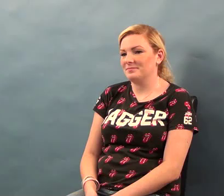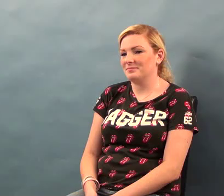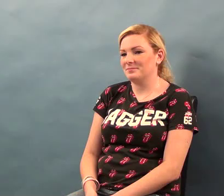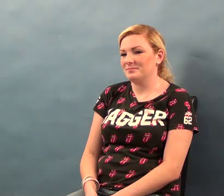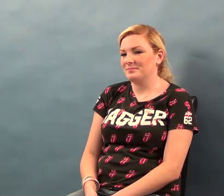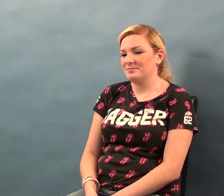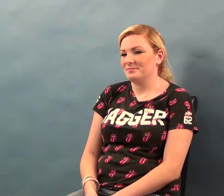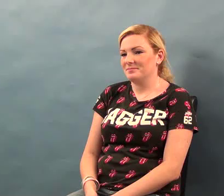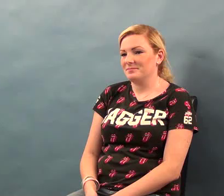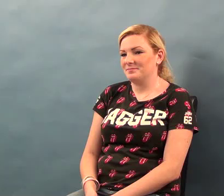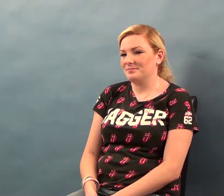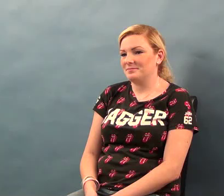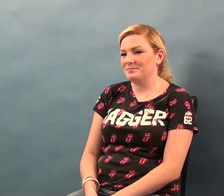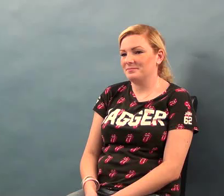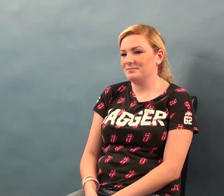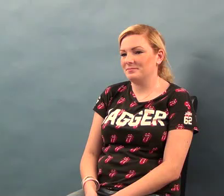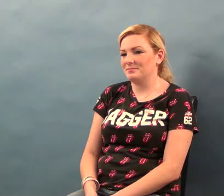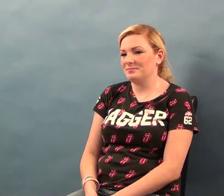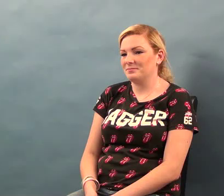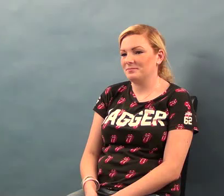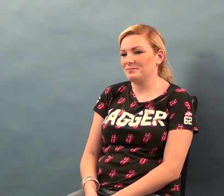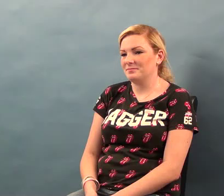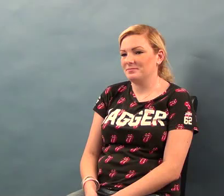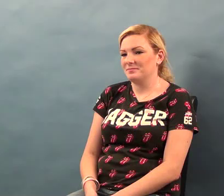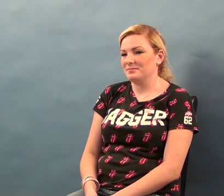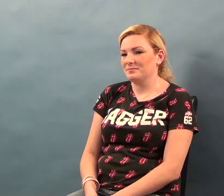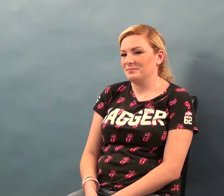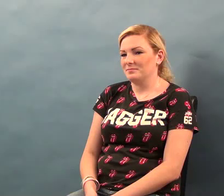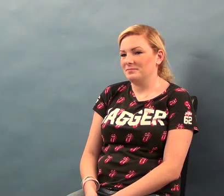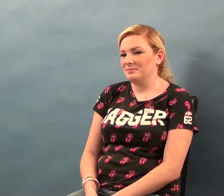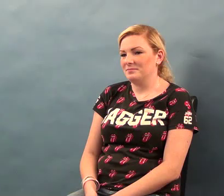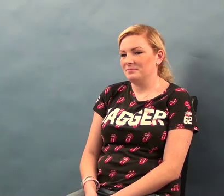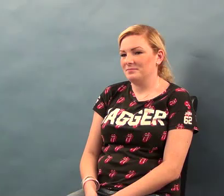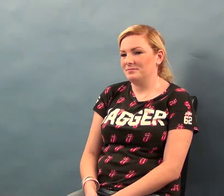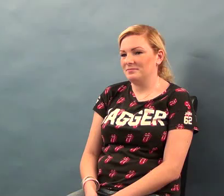Zależy od tego, czy ktoś bardzo szybko biega, czy biega delikatnie. Tu widać, że ktoś biega delikatnie i delikatnie się przewraca.